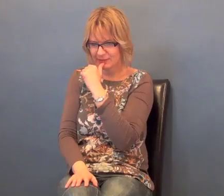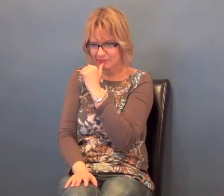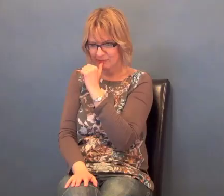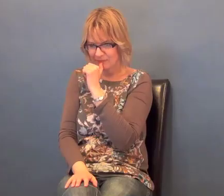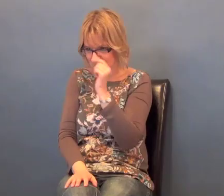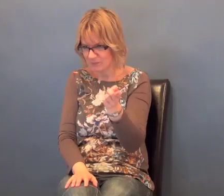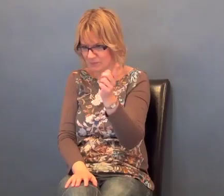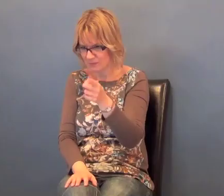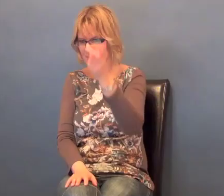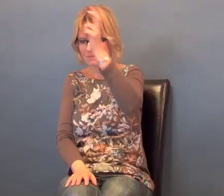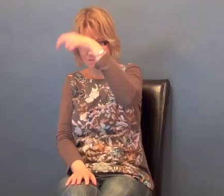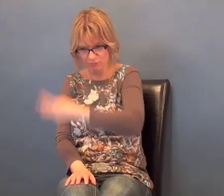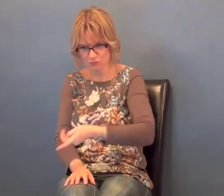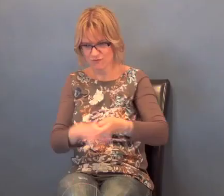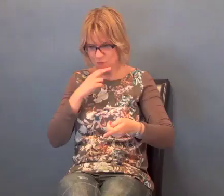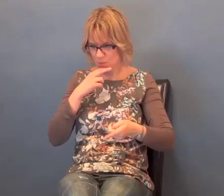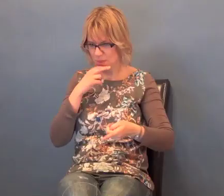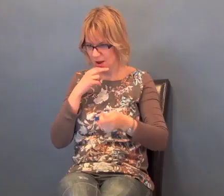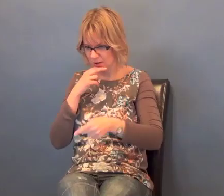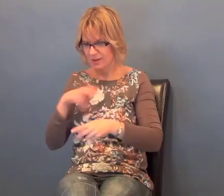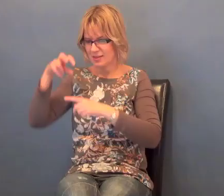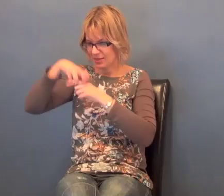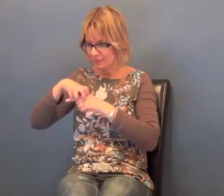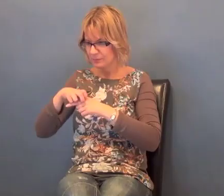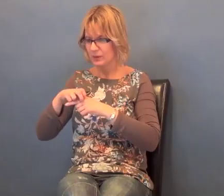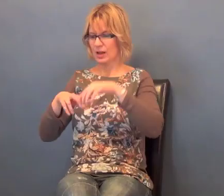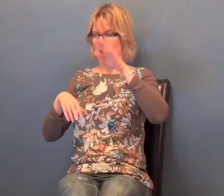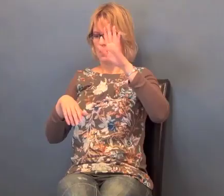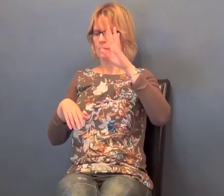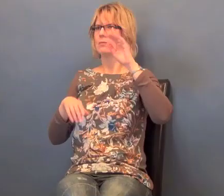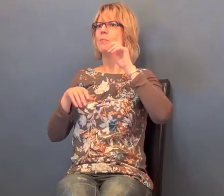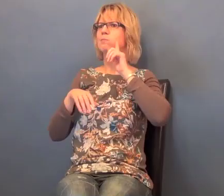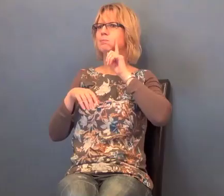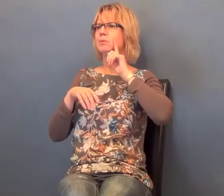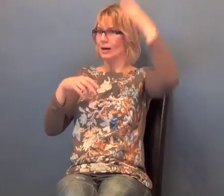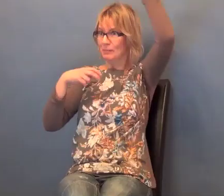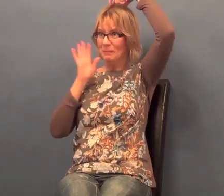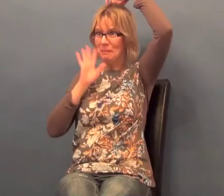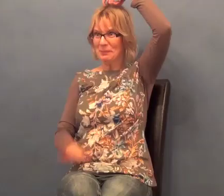Najpierw wpadł do wody, potem pies siedział na głowie chłopca.